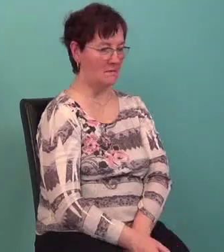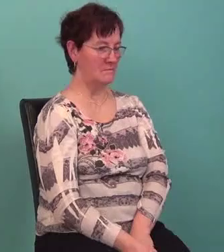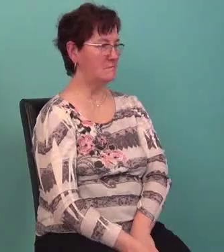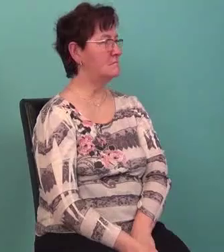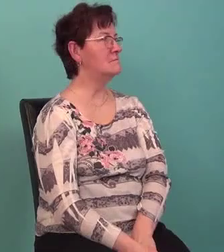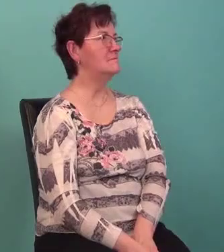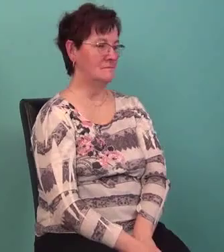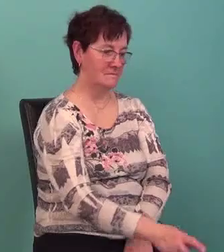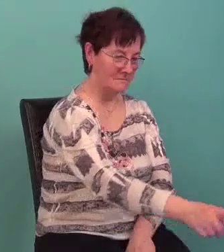Wycieczka do Olsztyna.